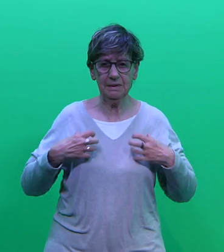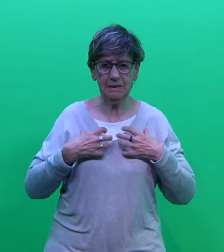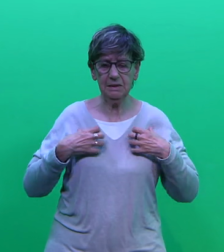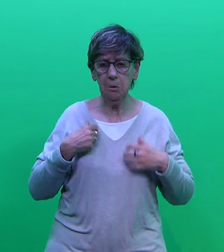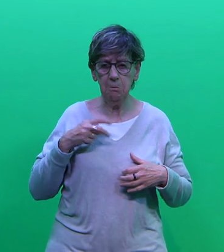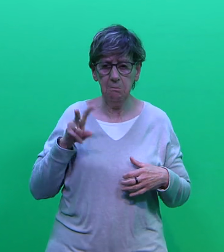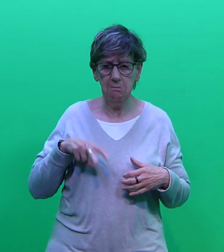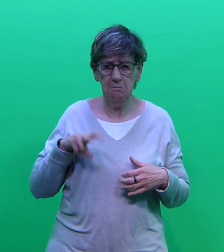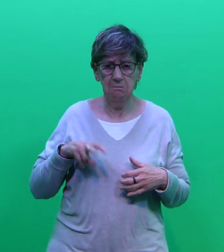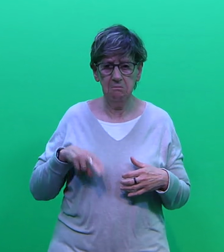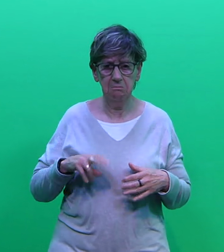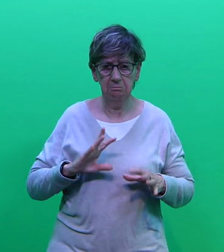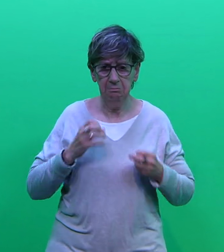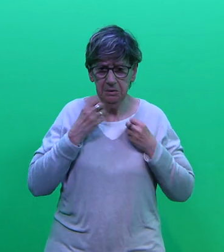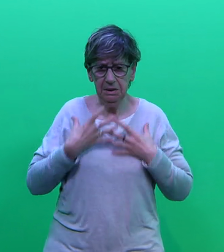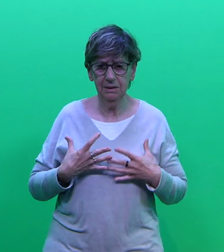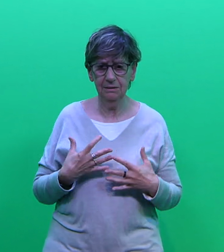No noto pressió als pulmons, no els tinc mai atapeïts, els tinc bé.